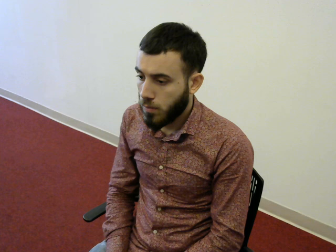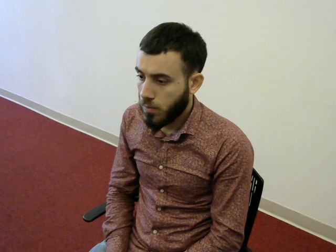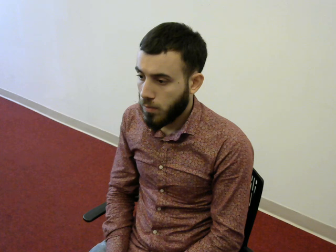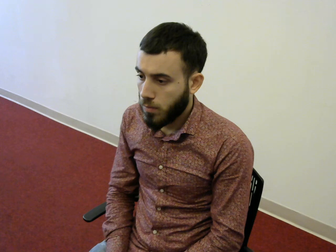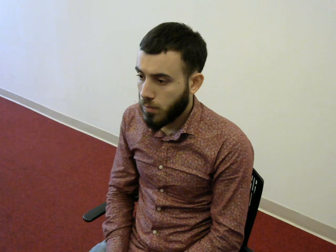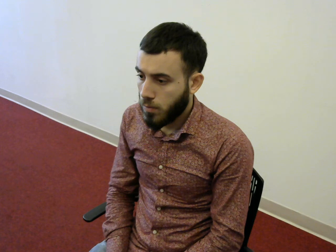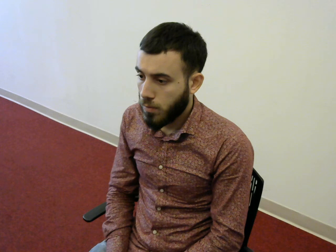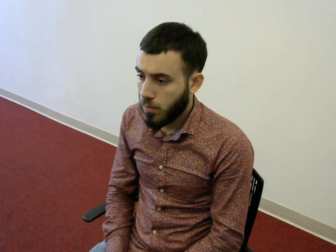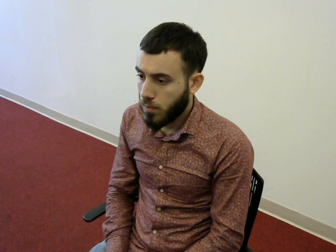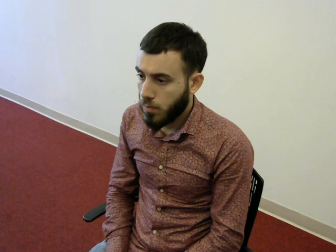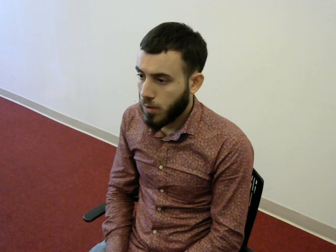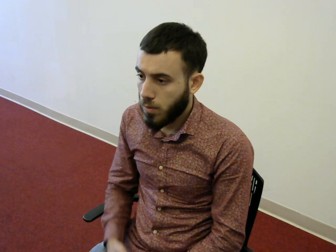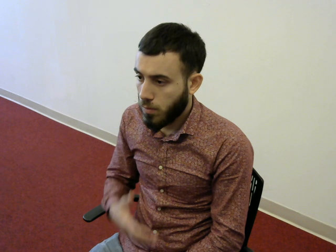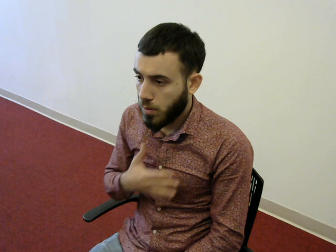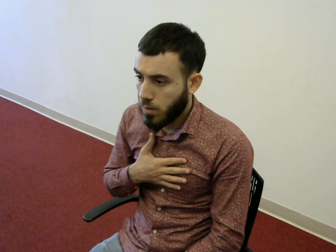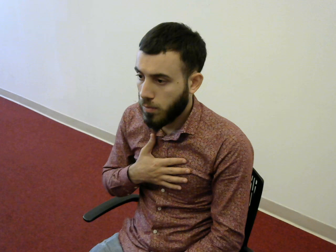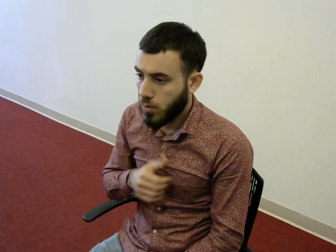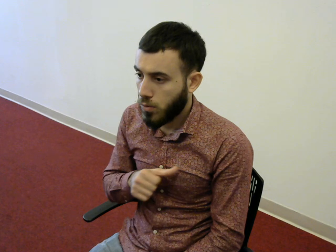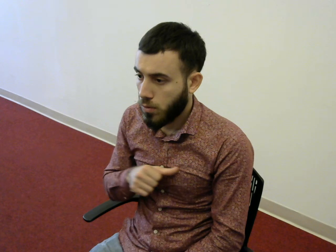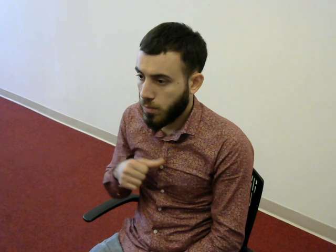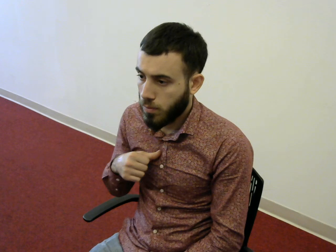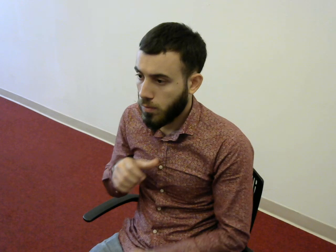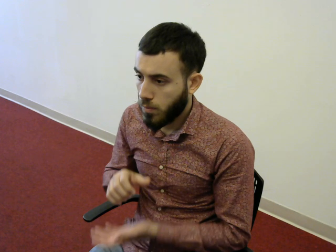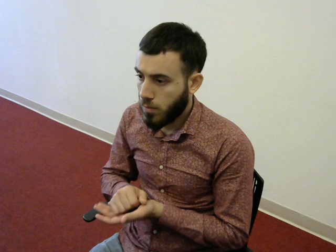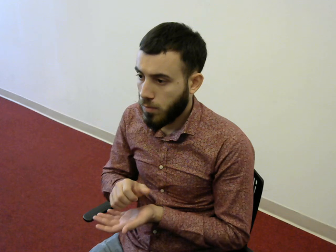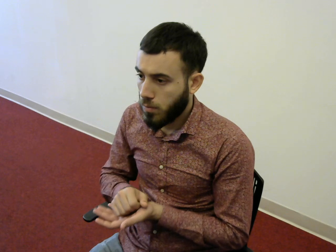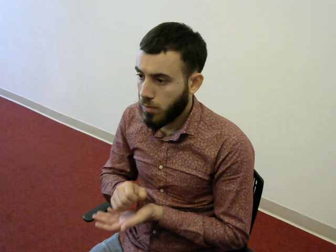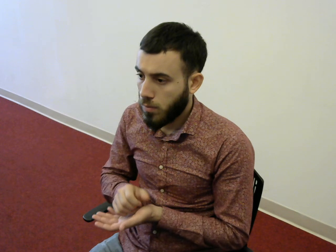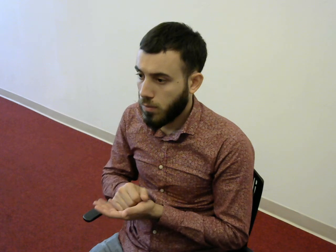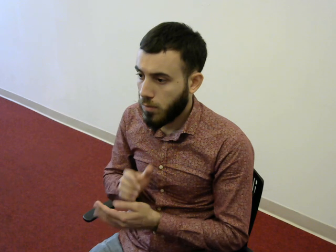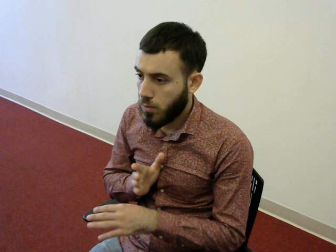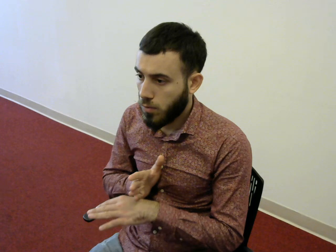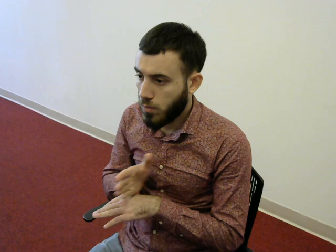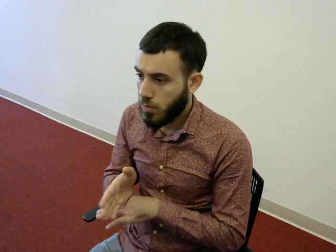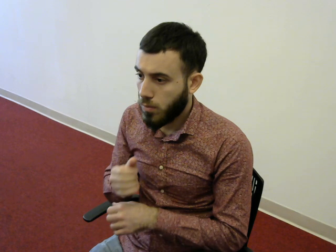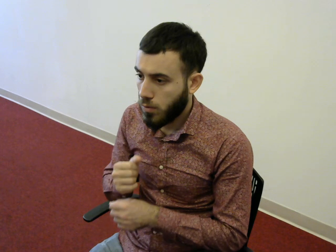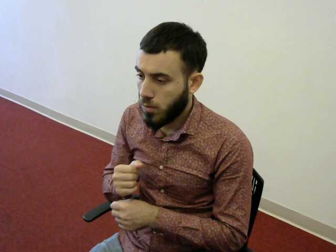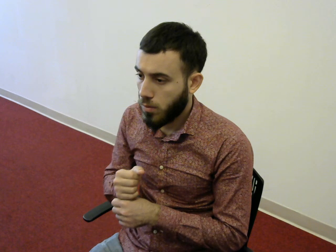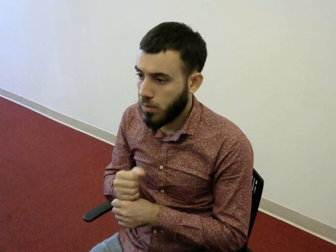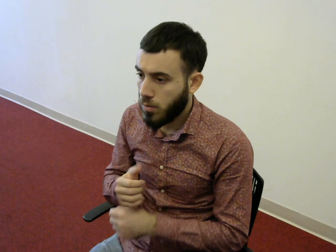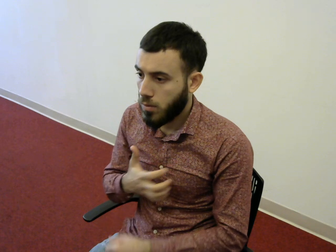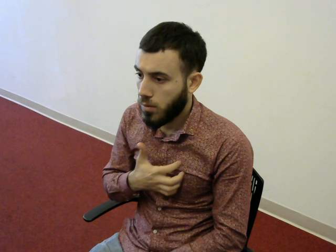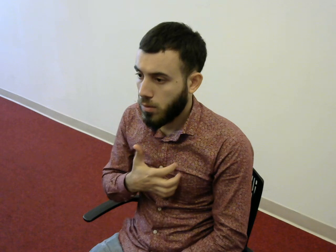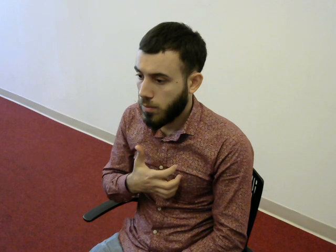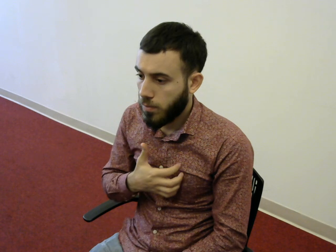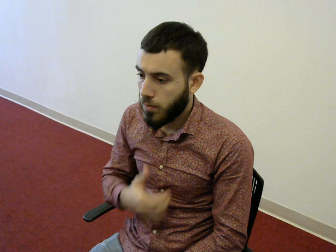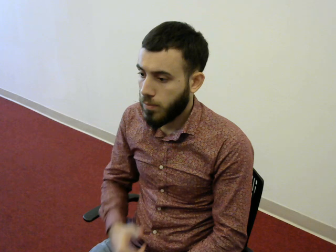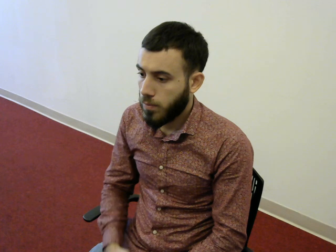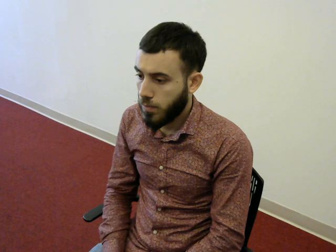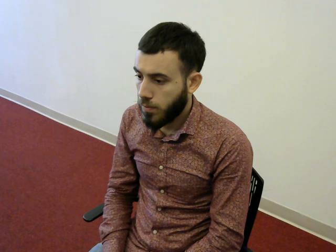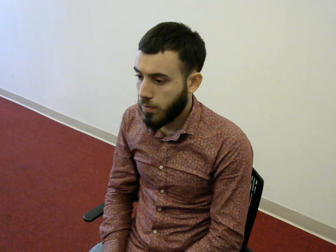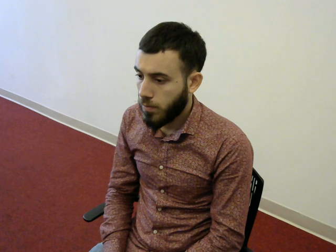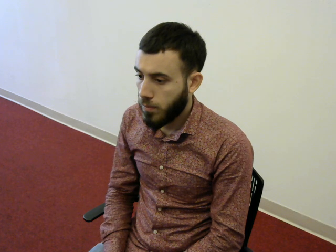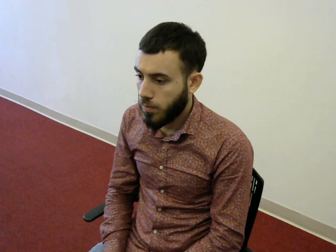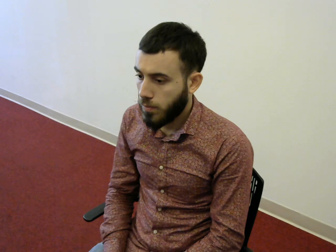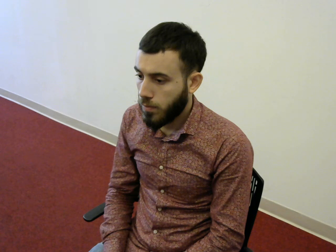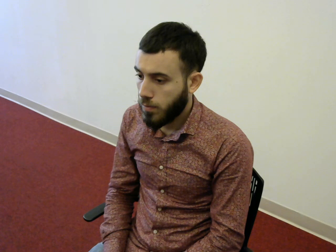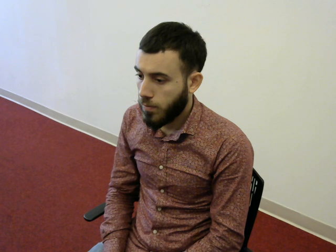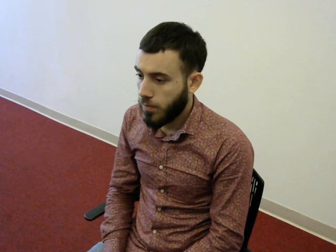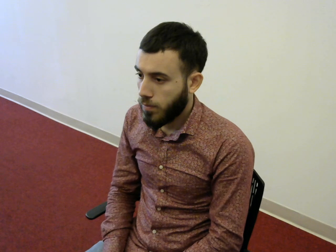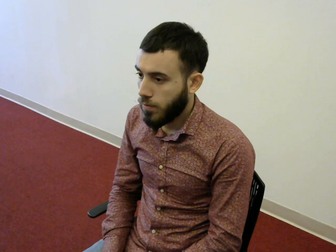Mən özünüməşğulluğa müraciət etmək istəyirəm